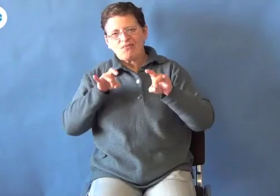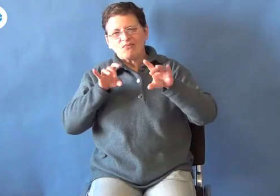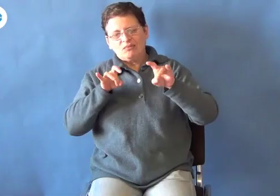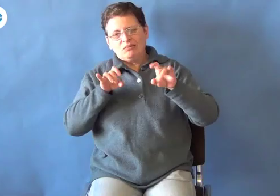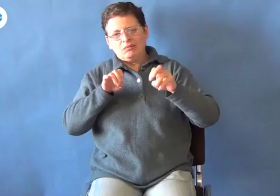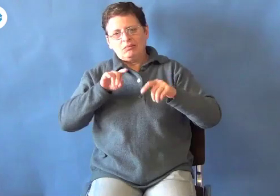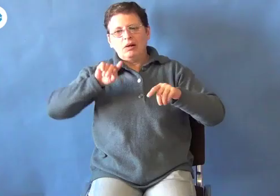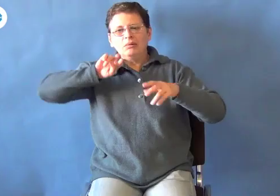Biegł...